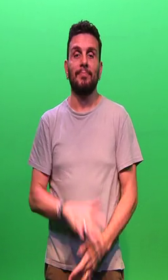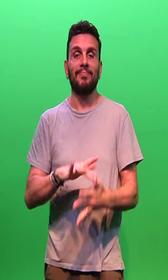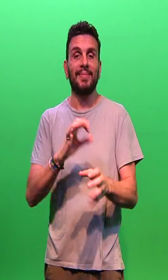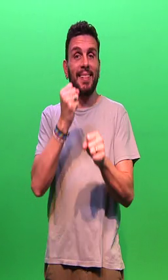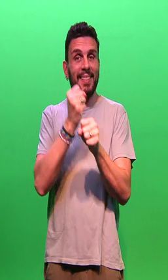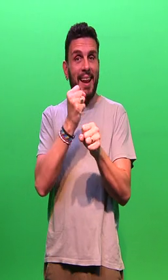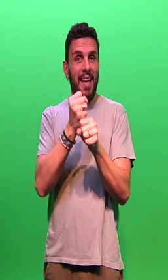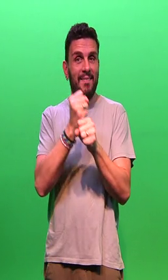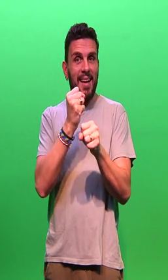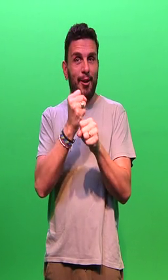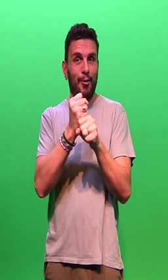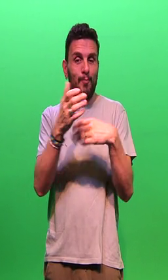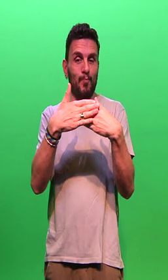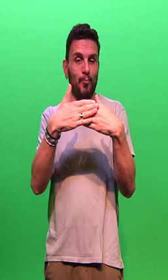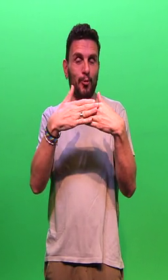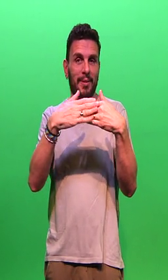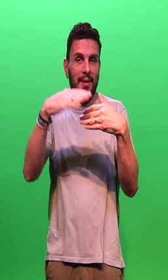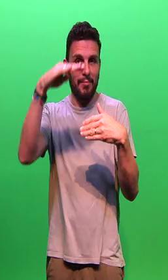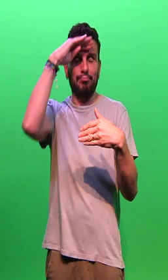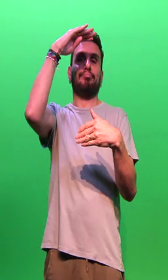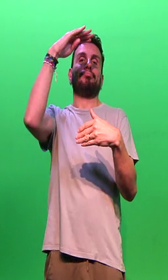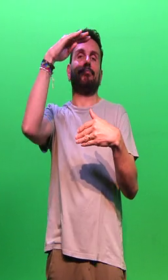Em vaig donar un cop al cap amb la porta de la feina.